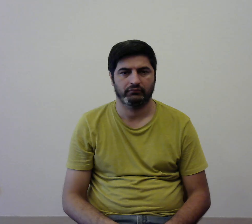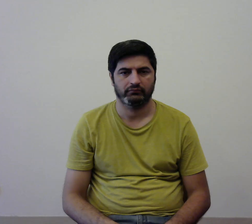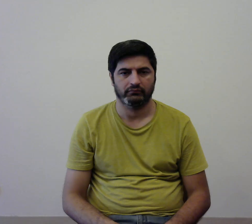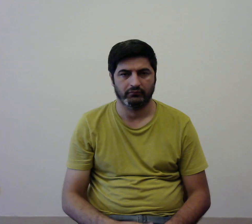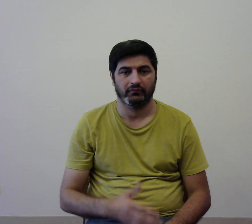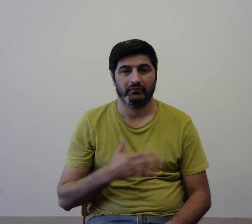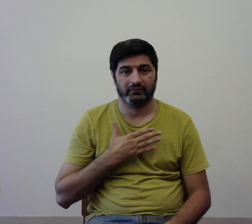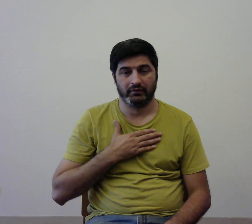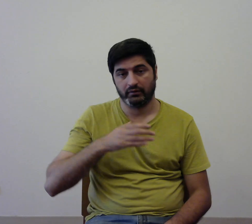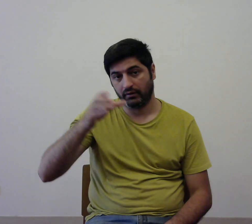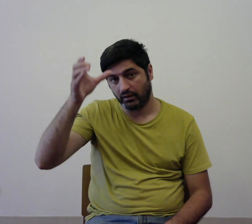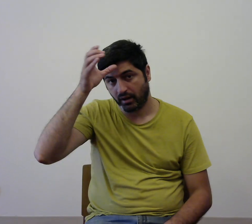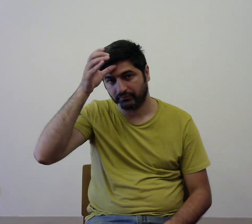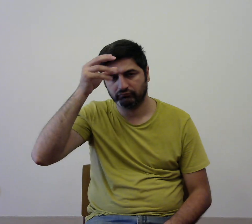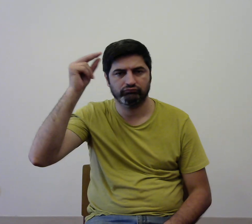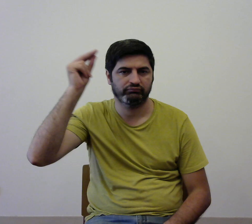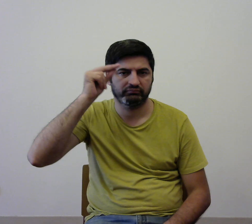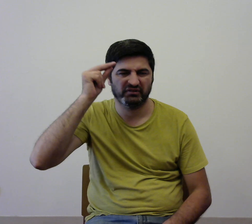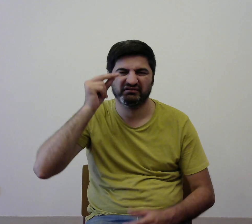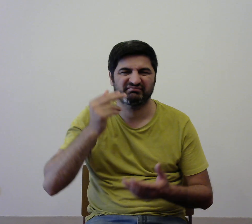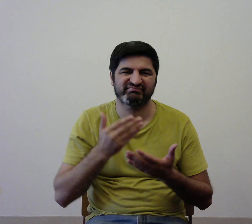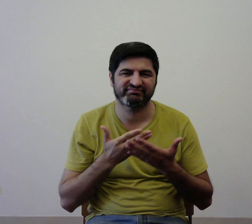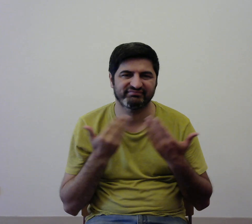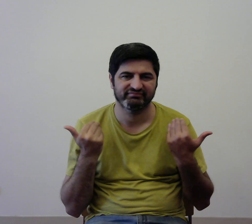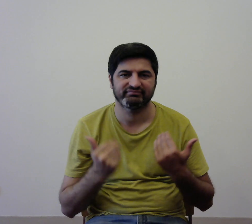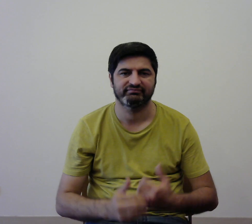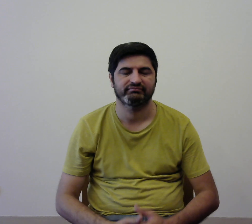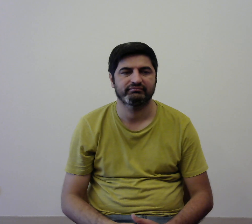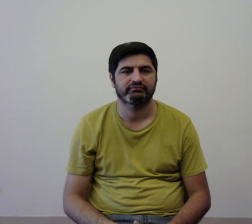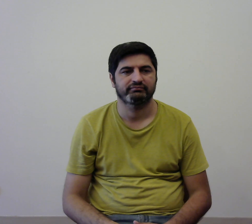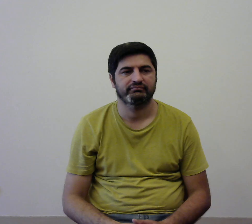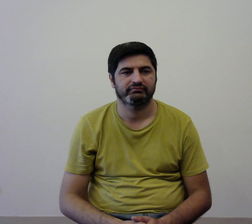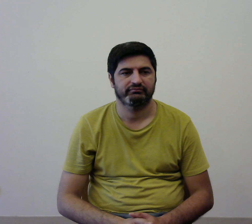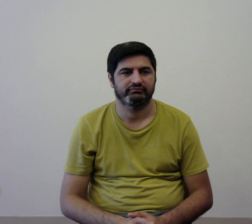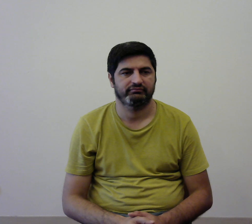Mənim ali təhsilim yoxdur